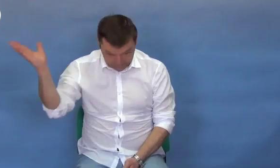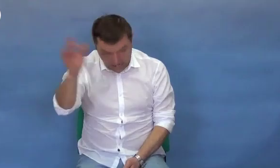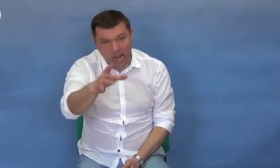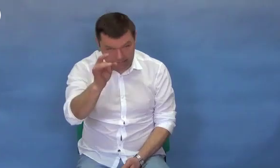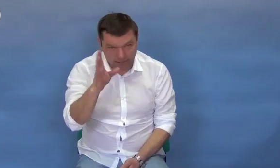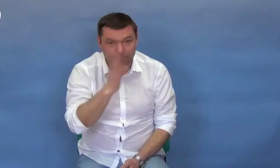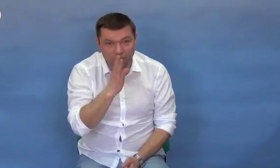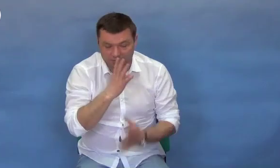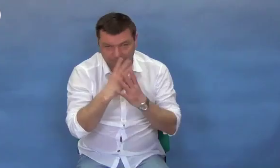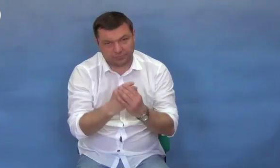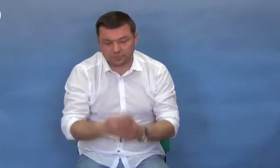Tak, wir powietrza może porwać.